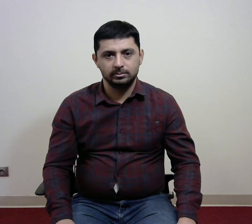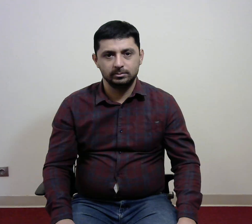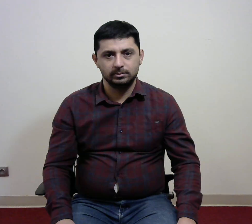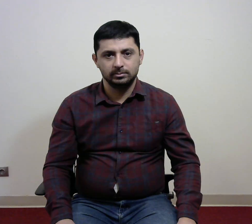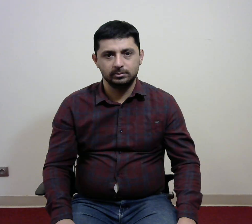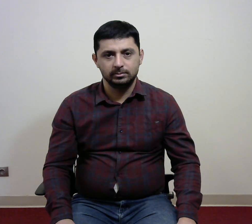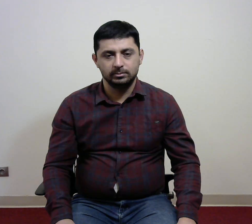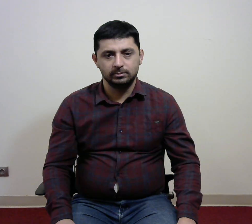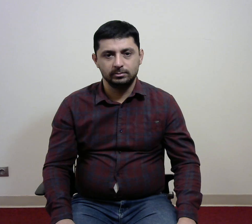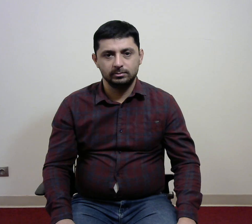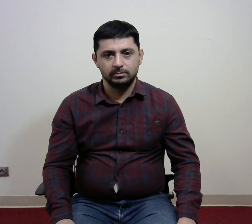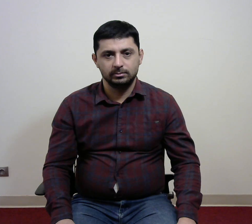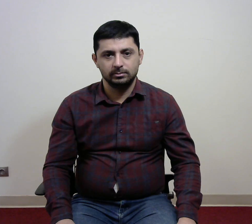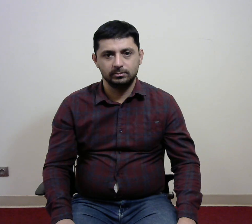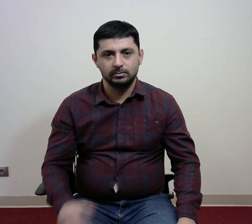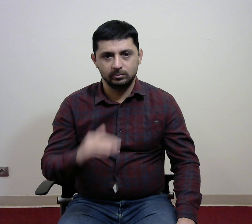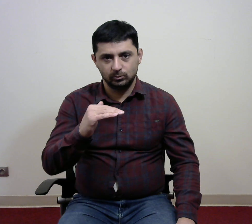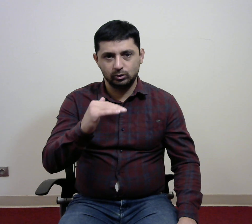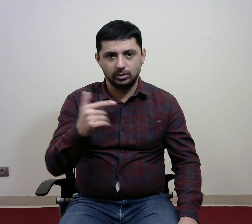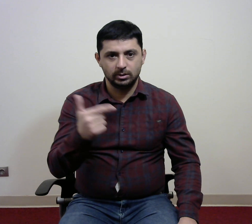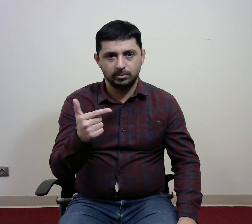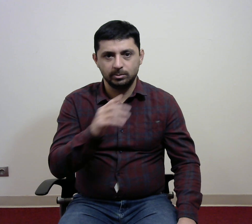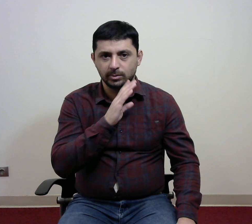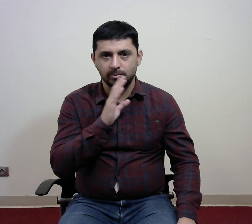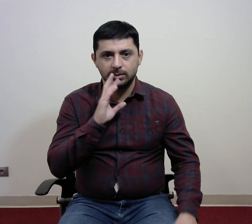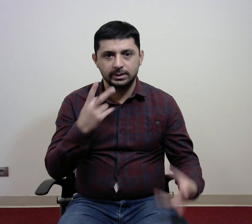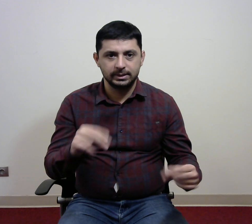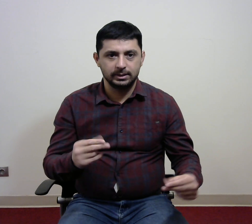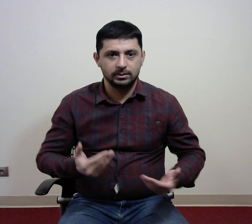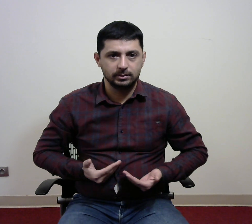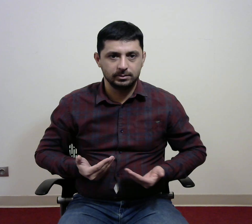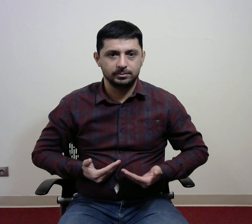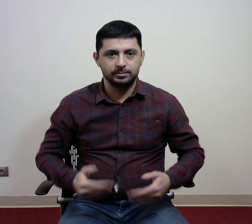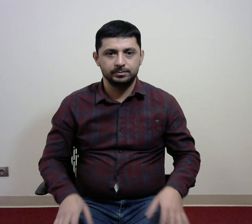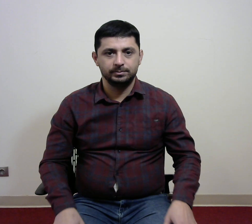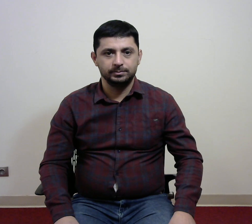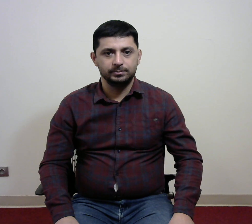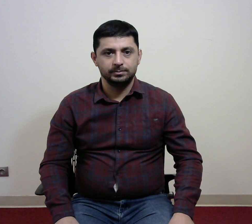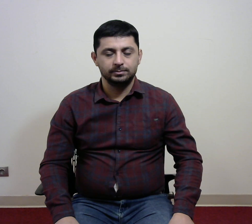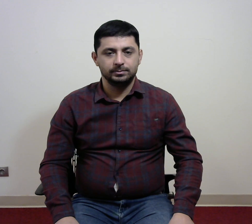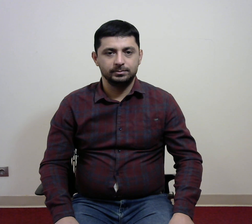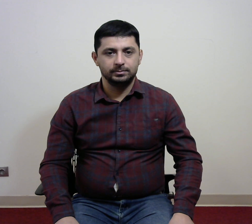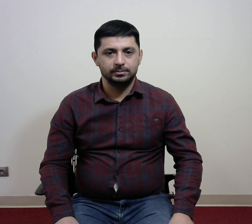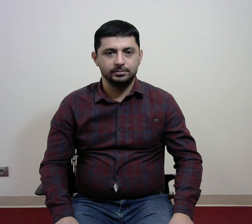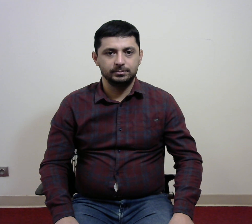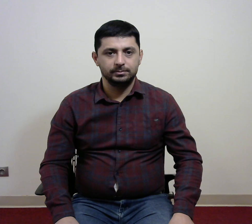Sənin qayınanan harda yaşayır?